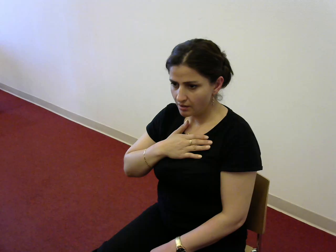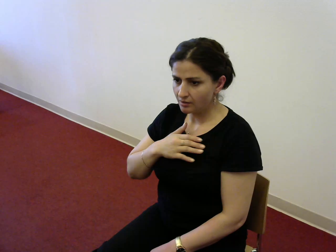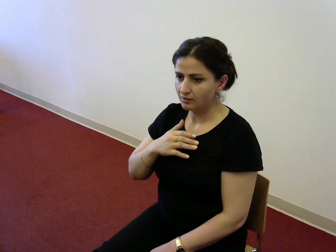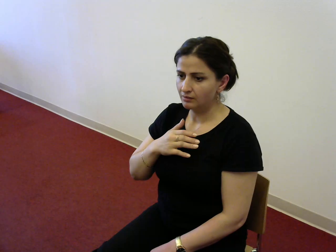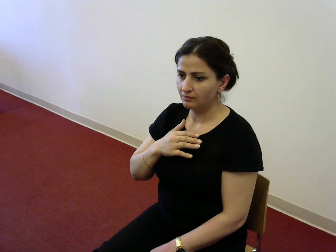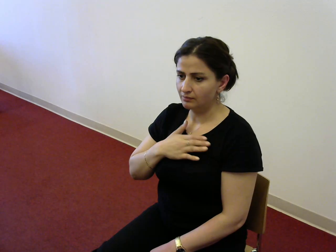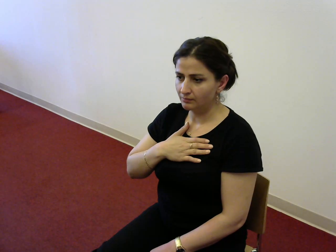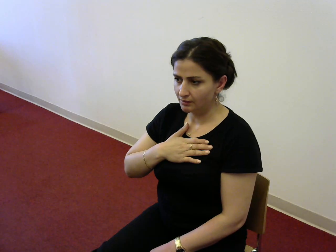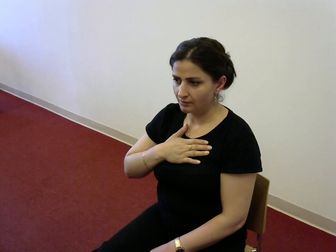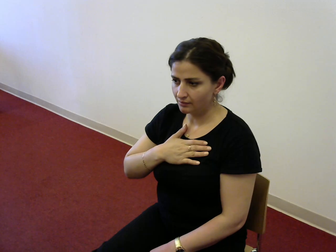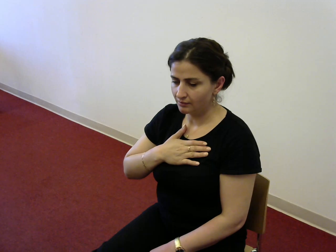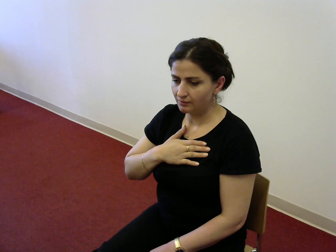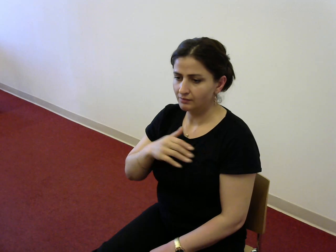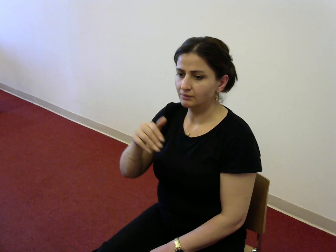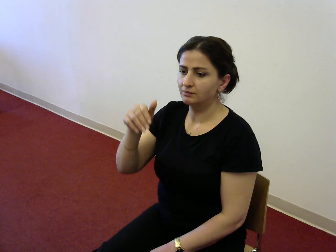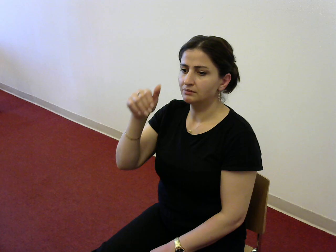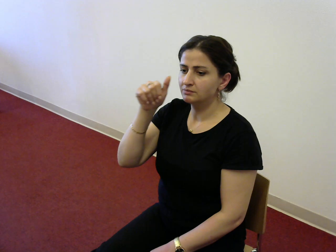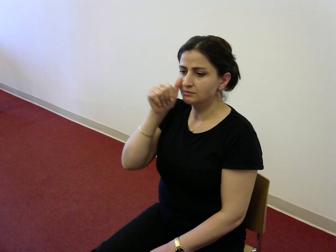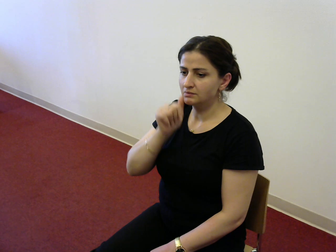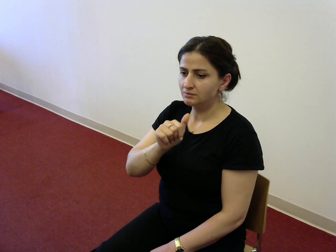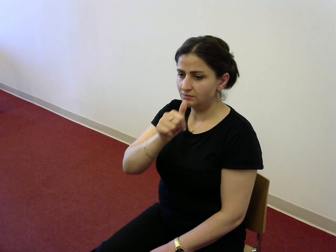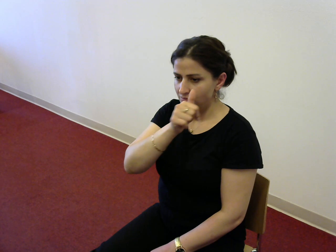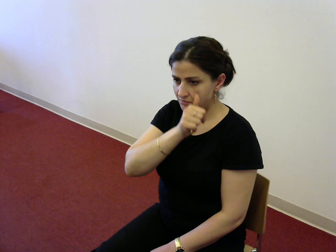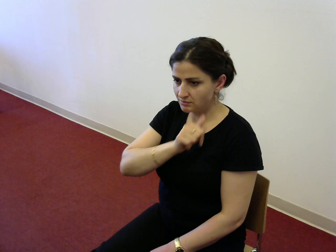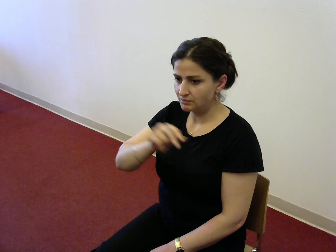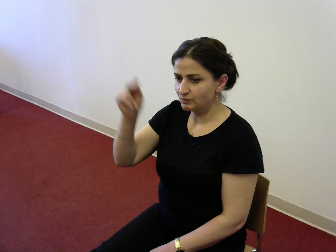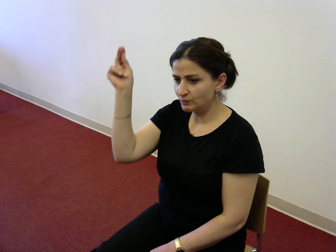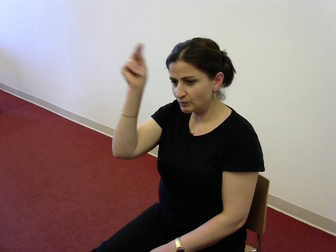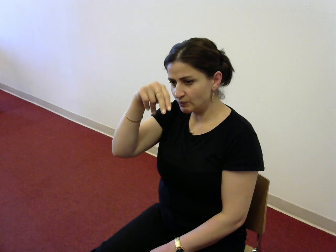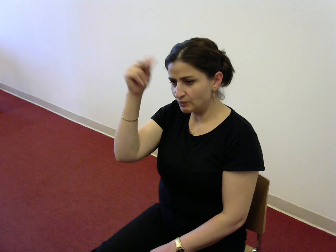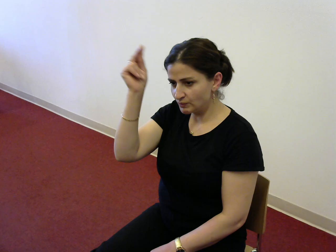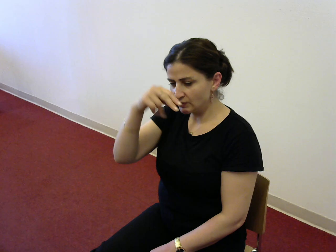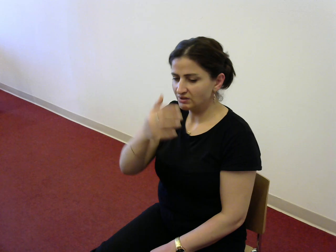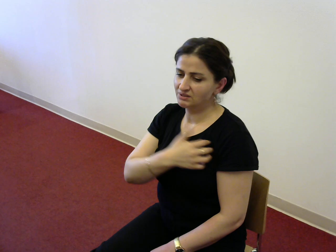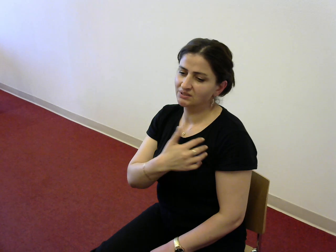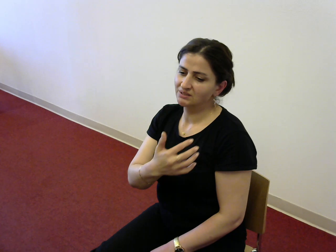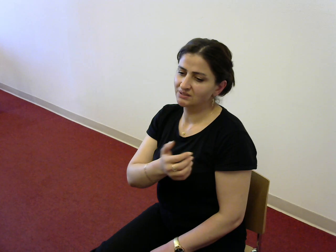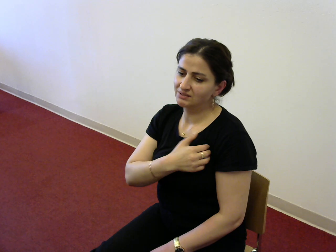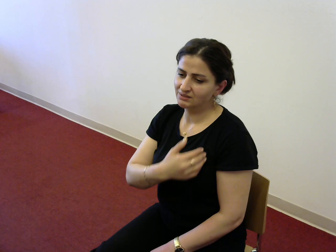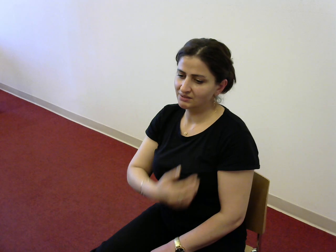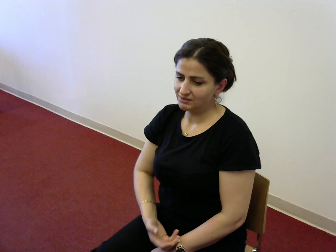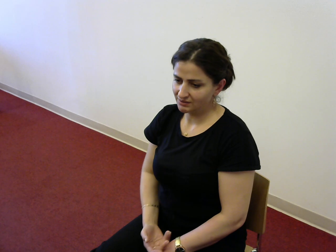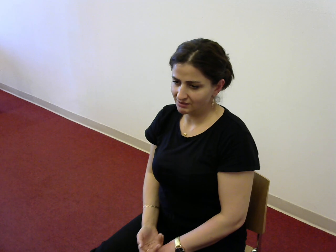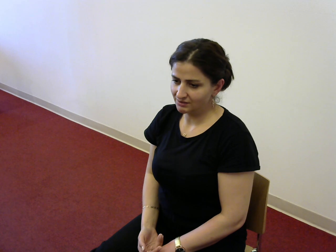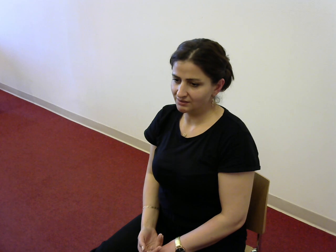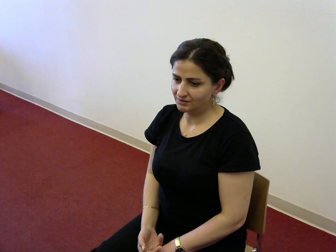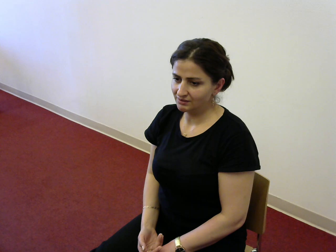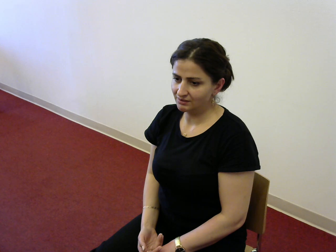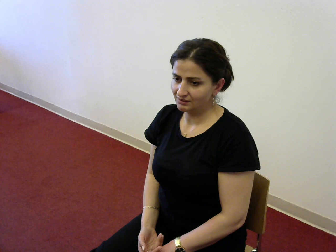Mən kodlaşdırma öyrənmək istəyirəm